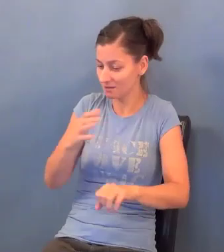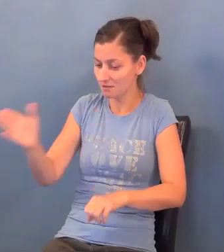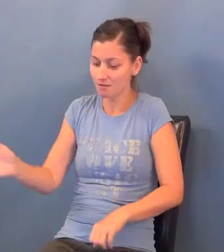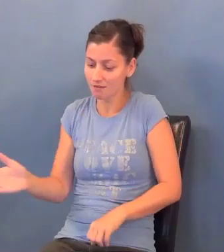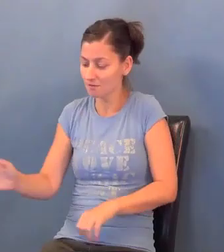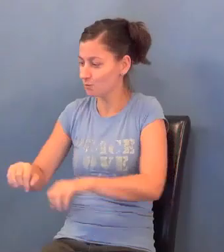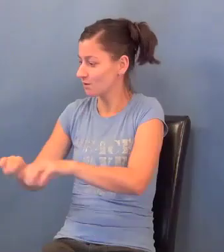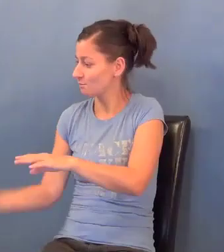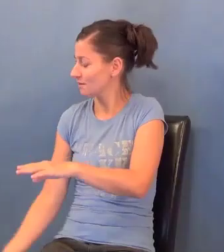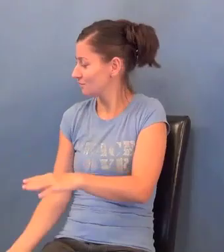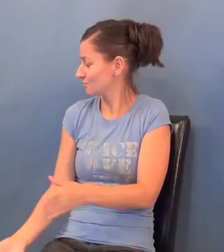Przepiłowane może się załamać?